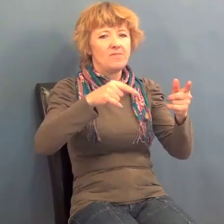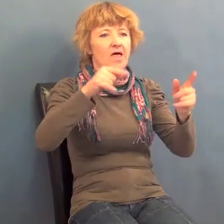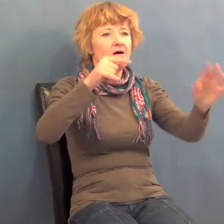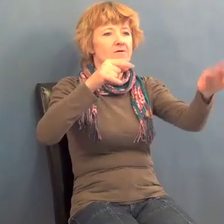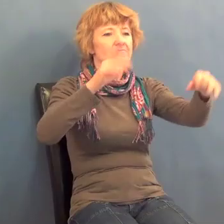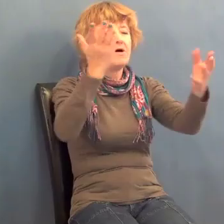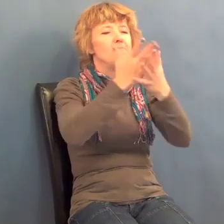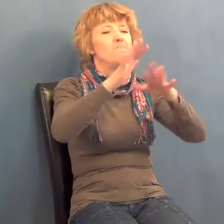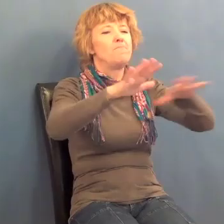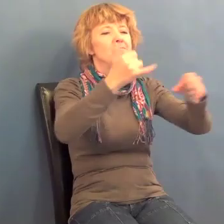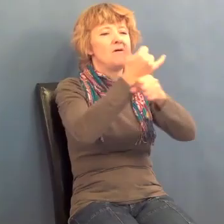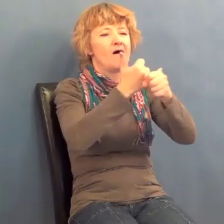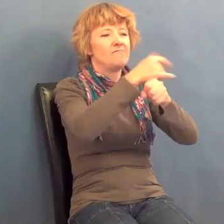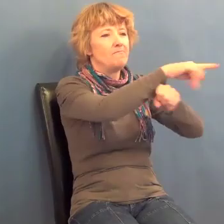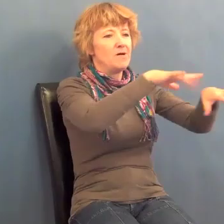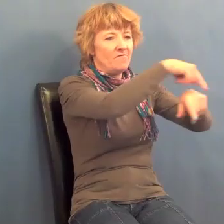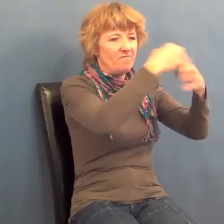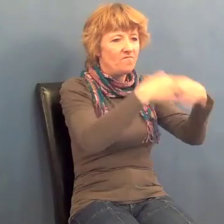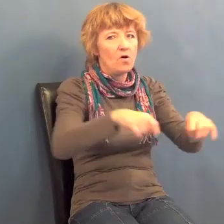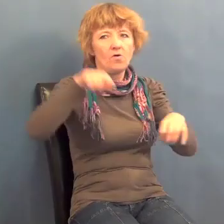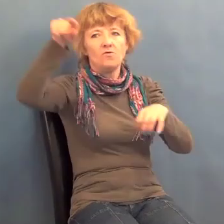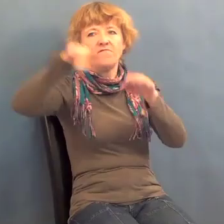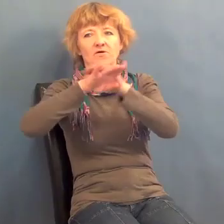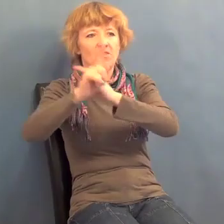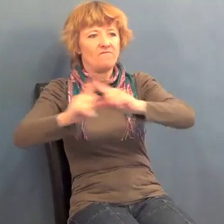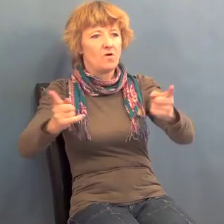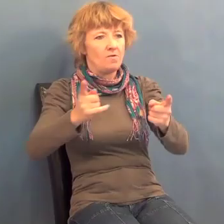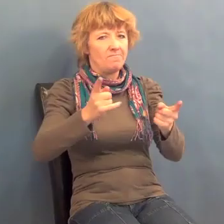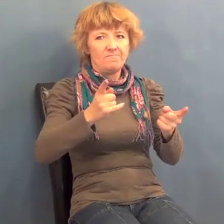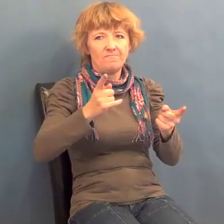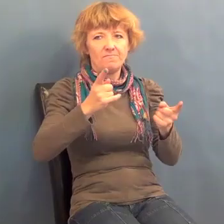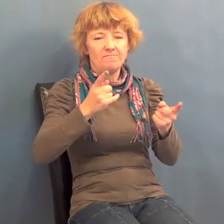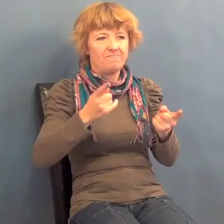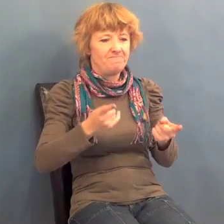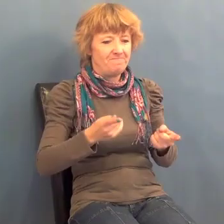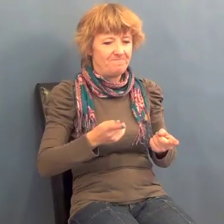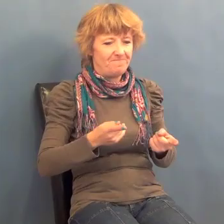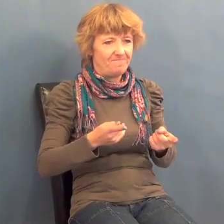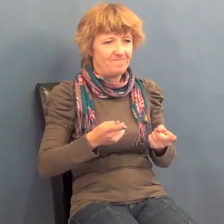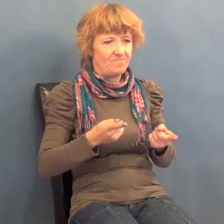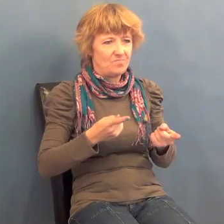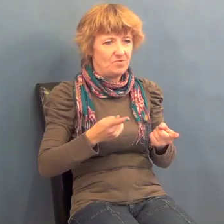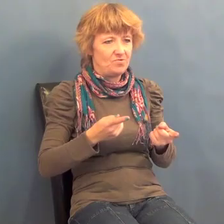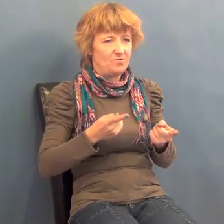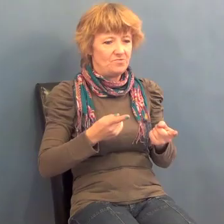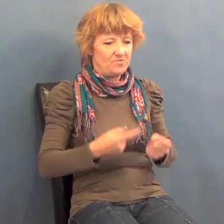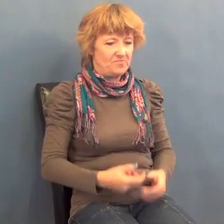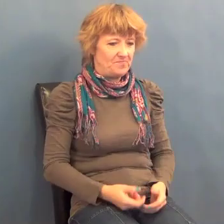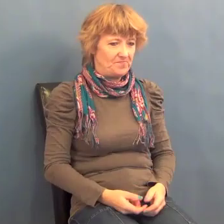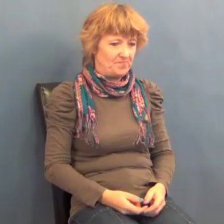Tylko w kawiarni wolno, a w miejscu publicznym nie wolno.